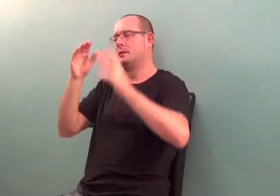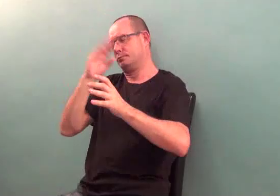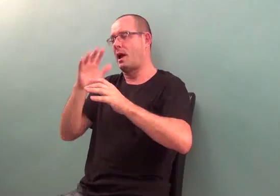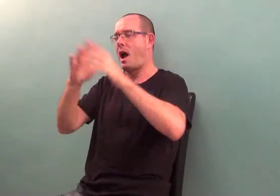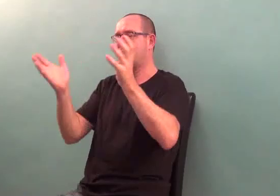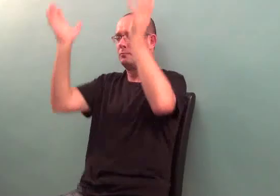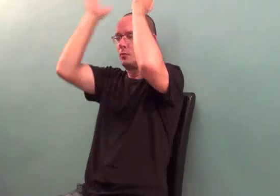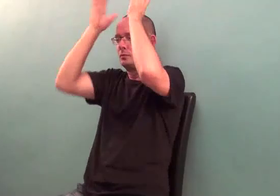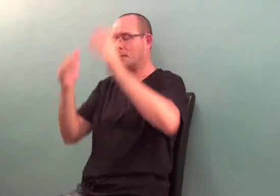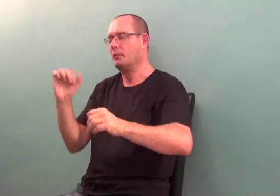Bierze arbuza i stawia go sobie na głowie.